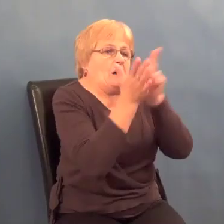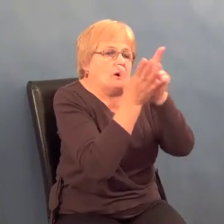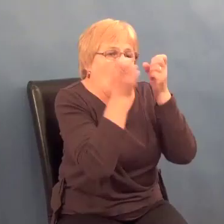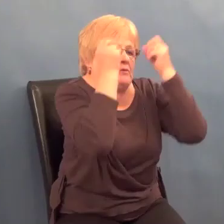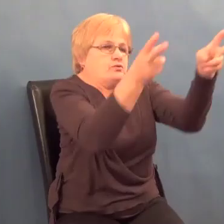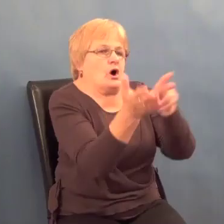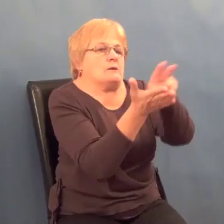Mysz jest zaskoczona.